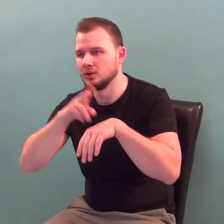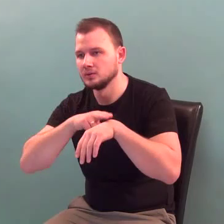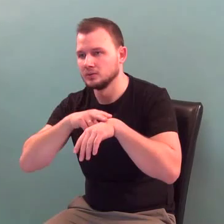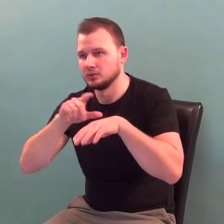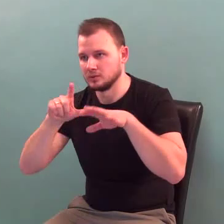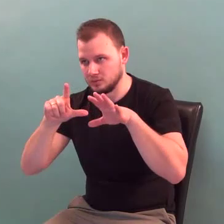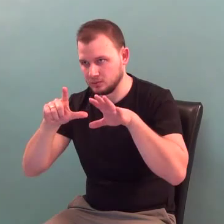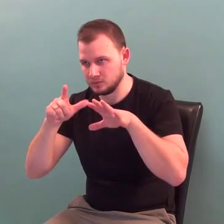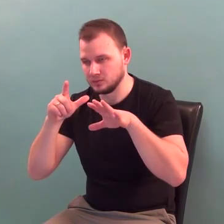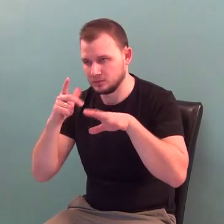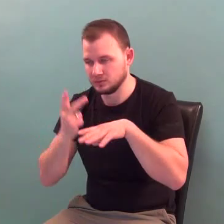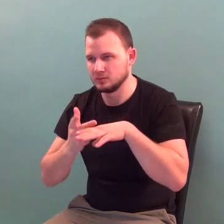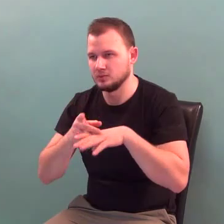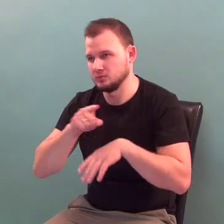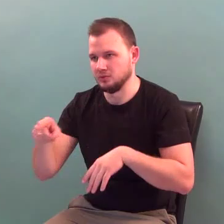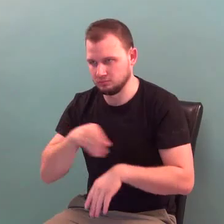Godzina siódma trzydzieści do...